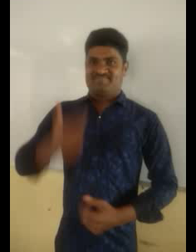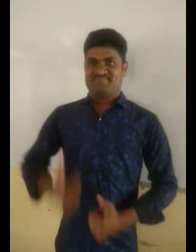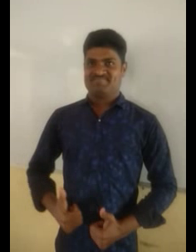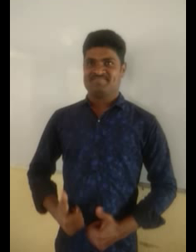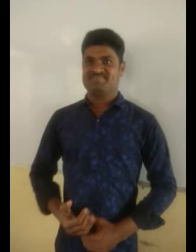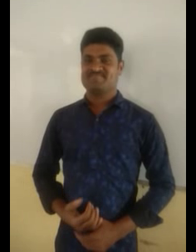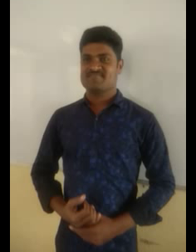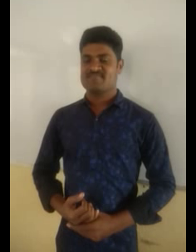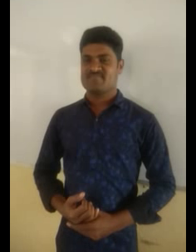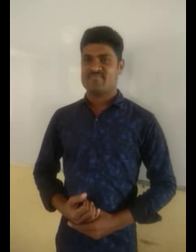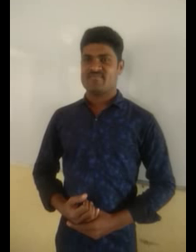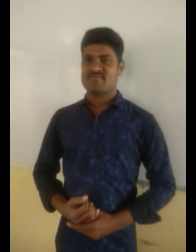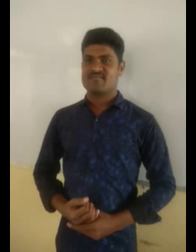i am very happy